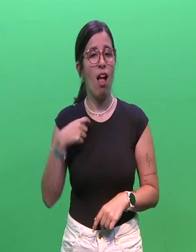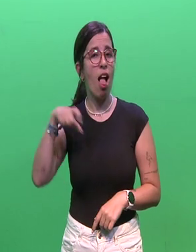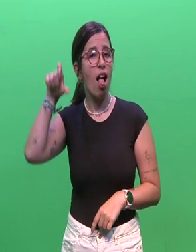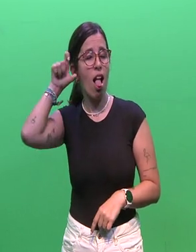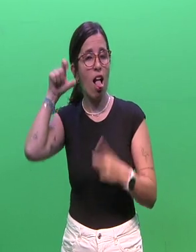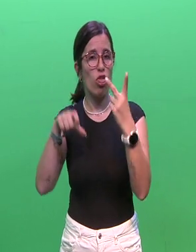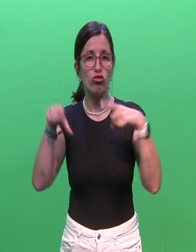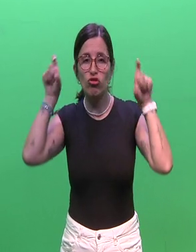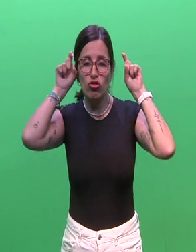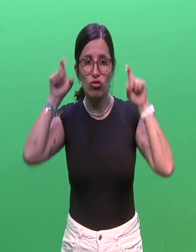Porto dos audiòfons.